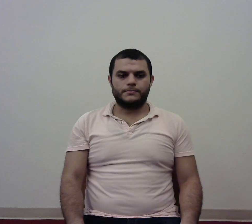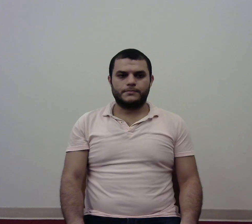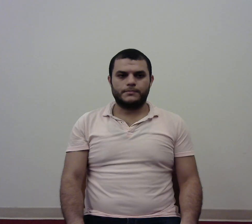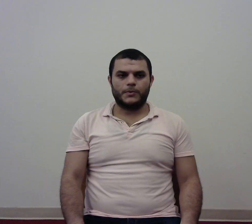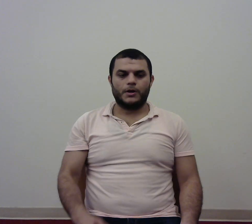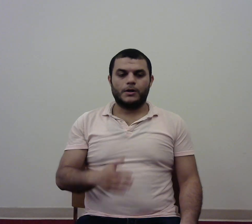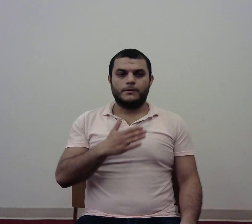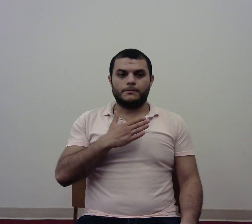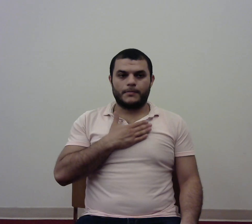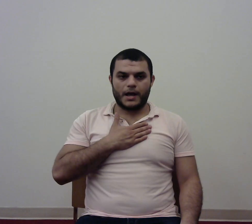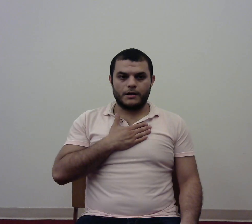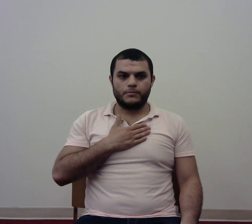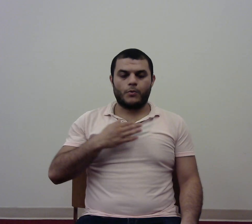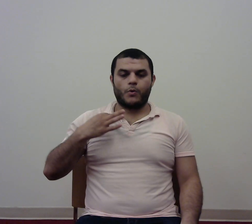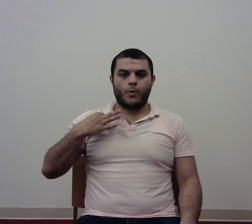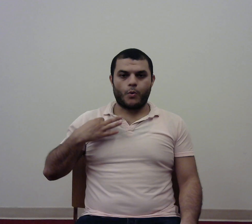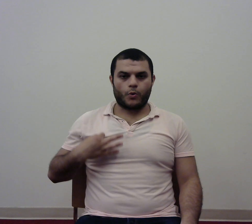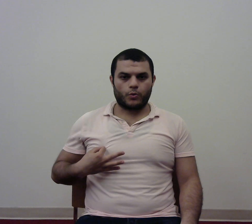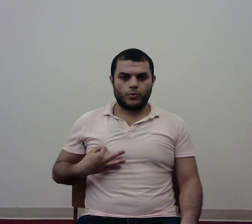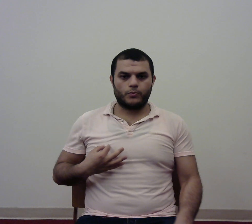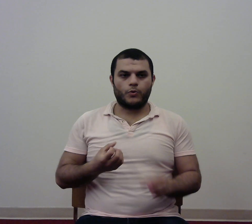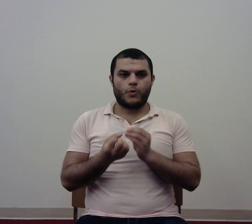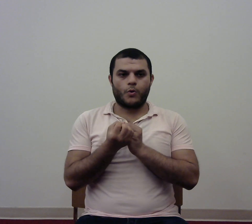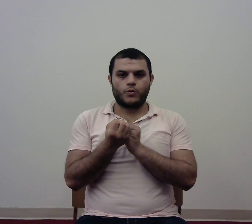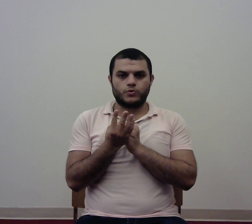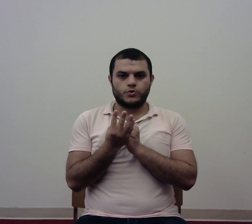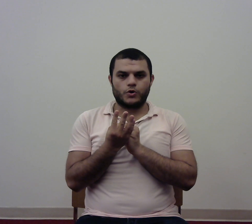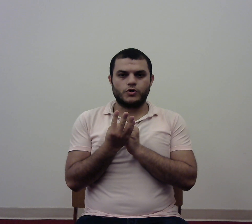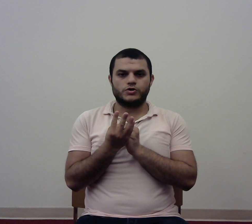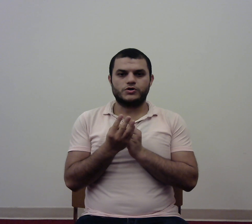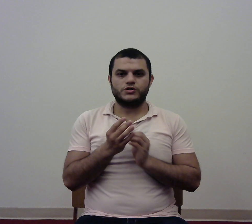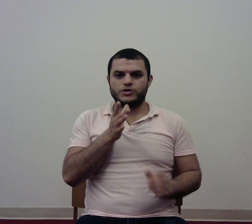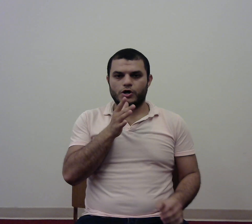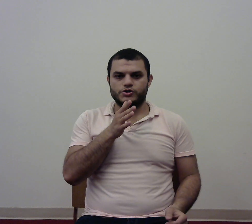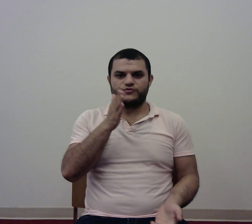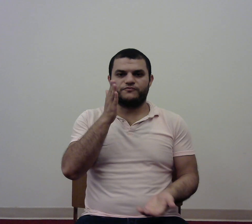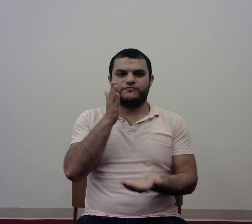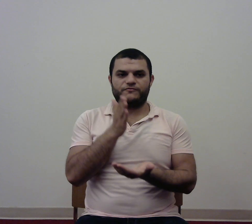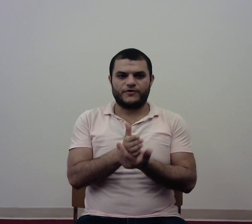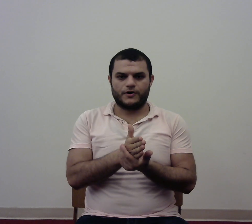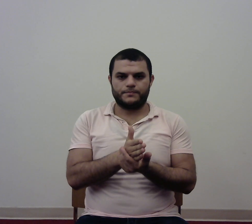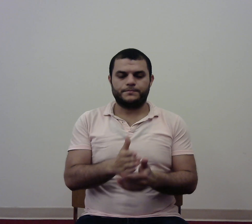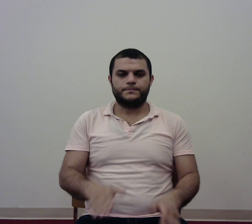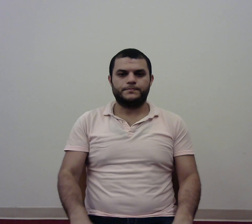Mənim oğlumun 14 yaşı var